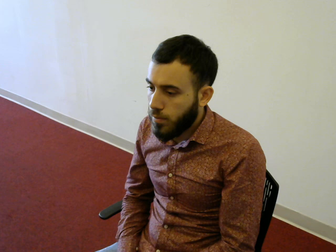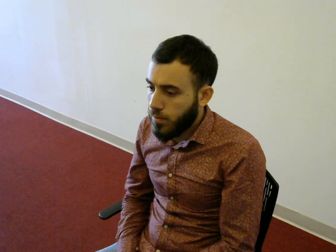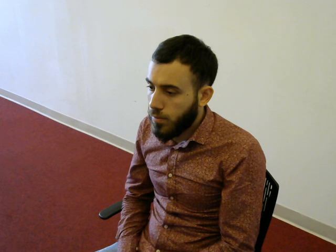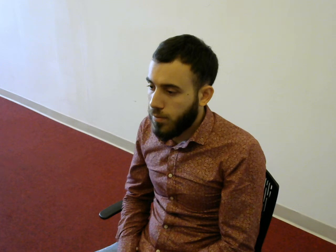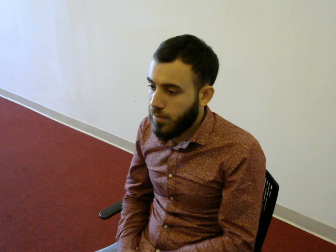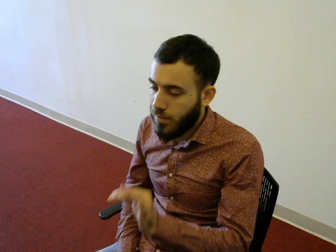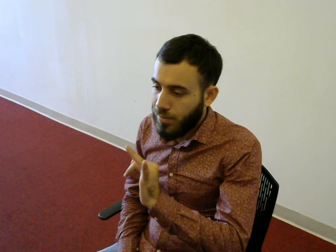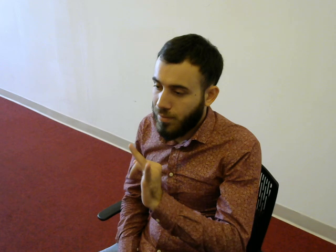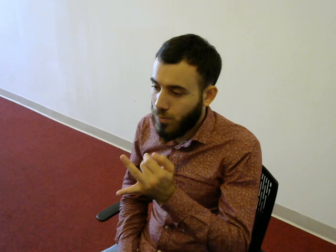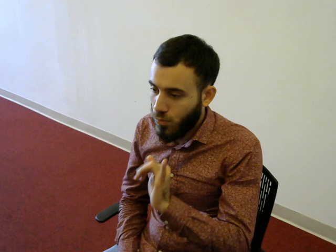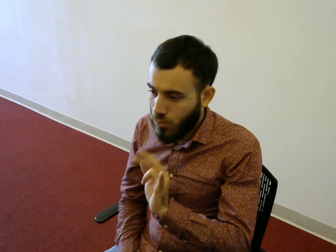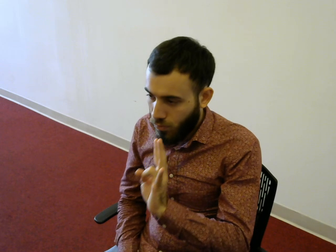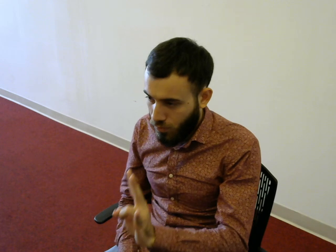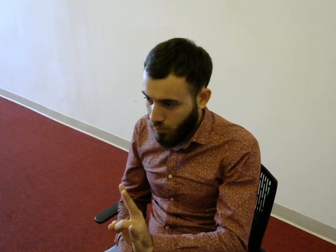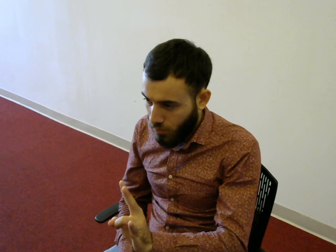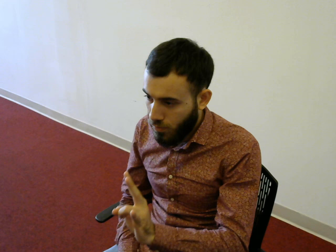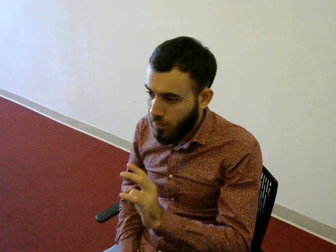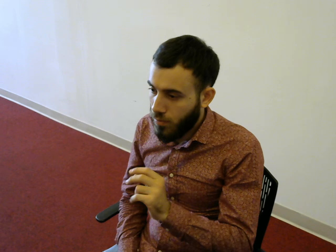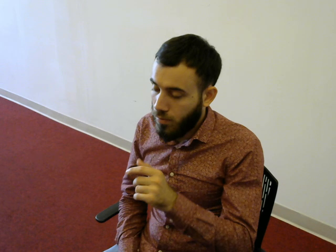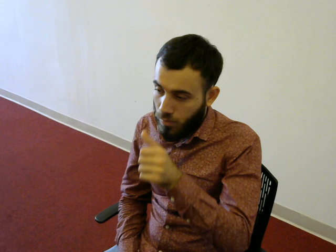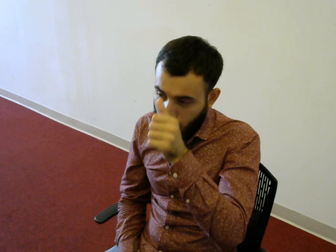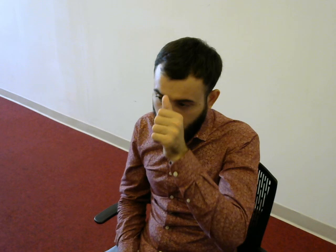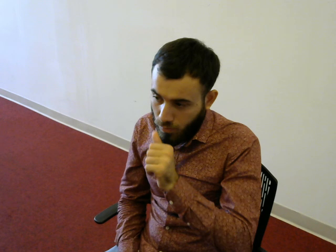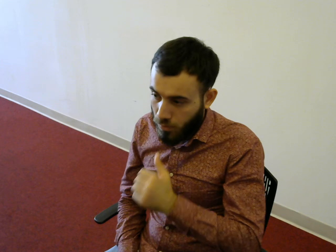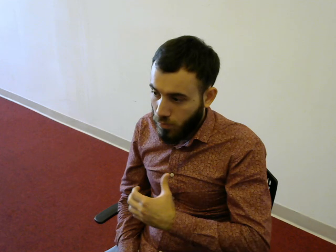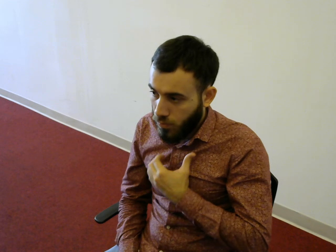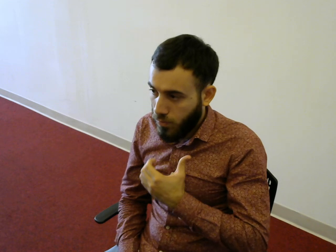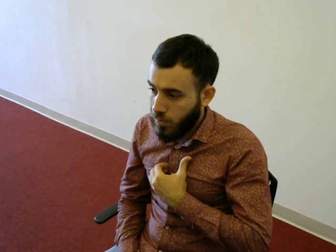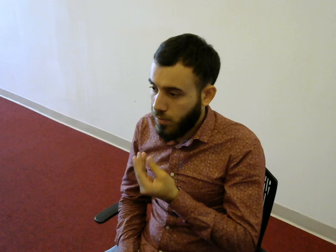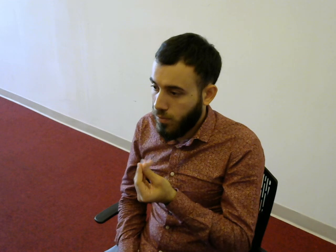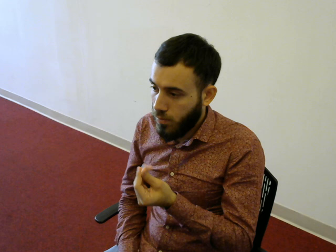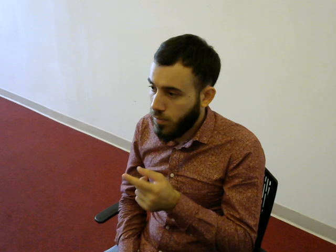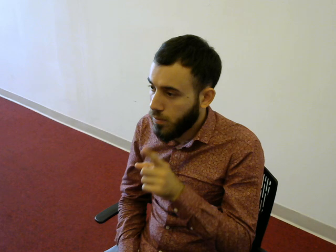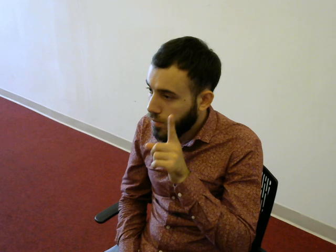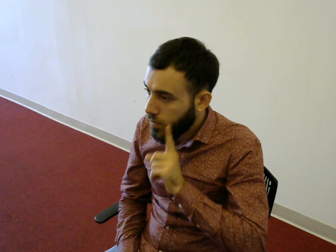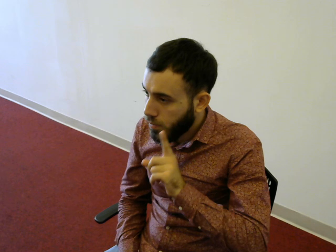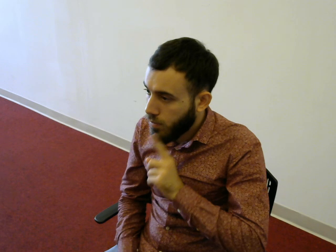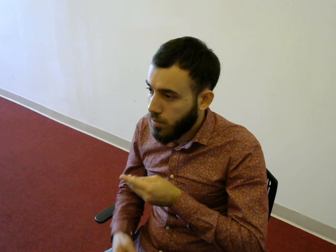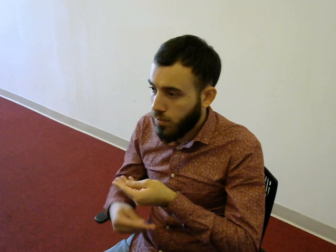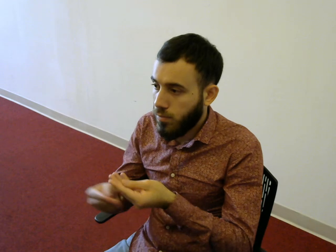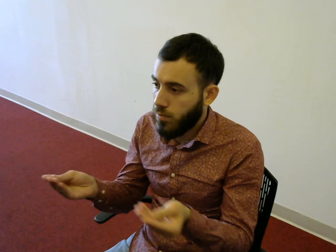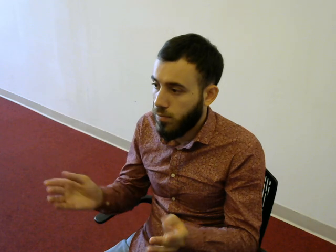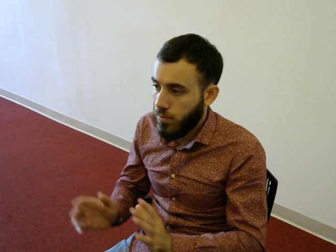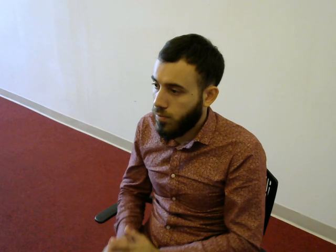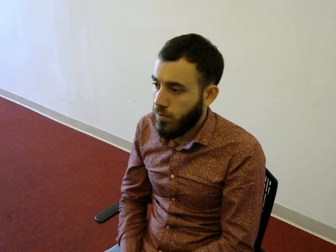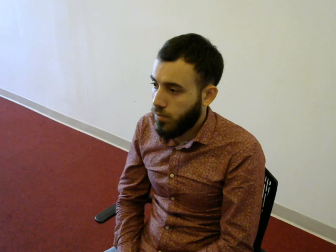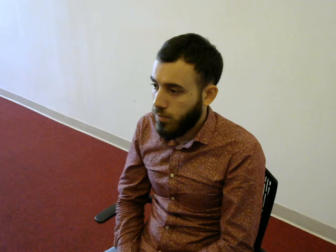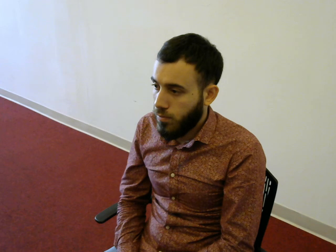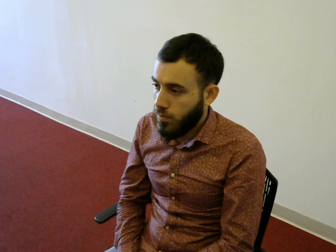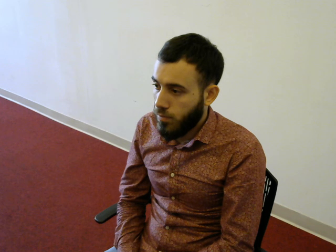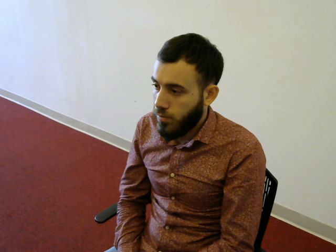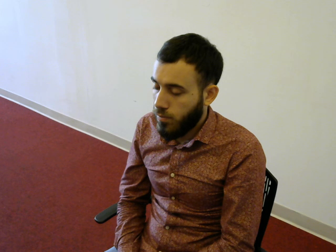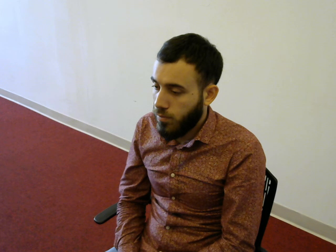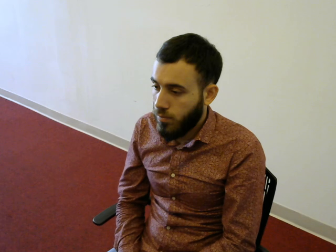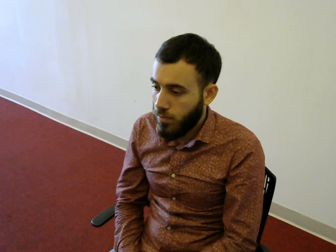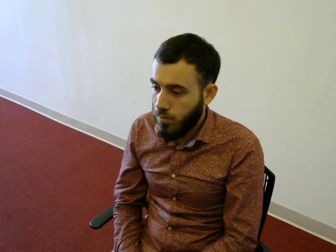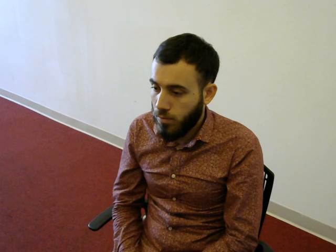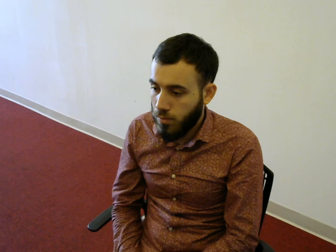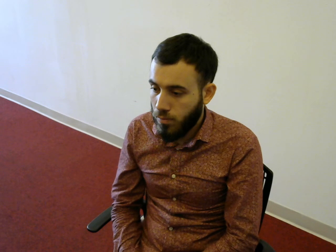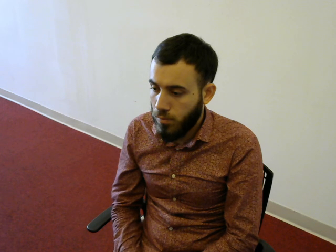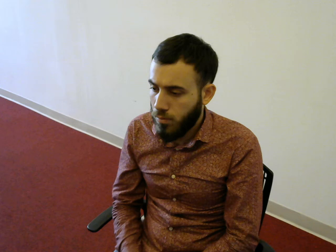İyun ayının sosial müavinətləri hələ ki, ödənilməyib